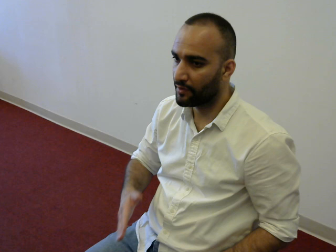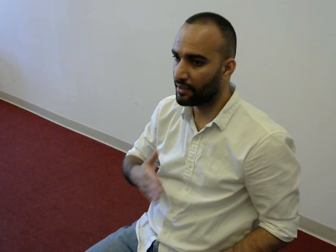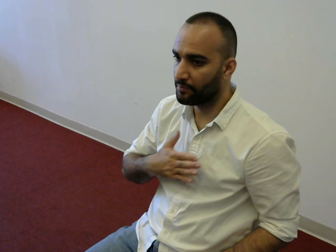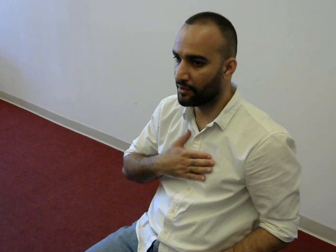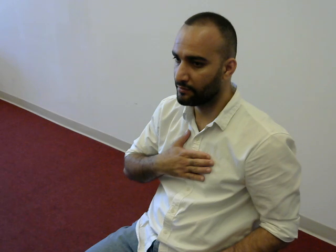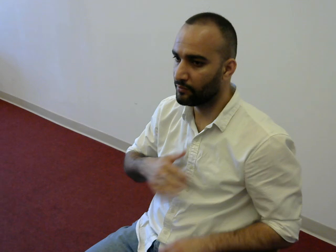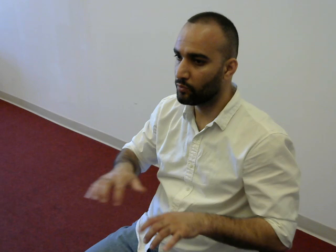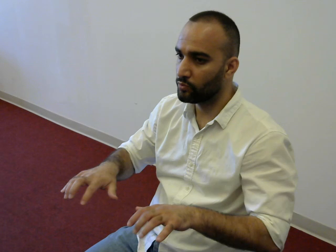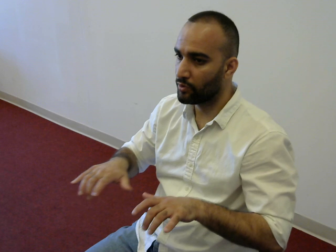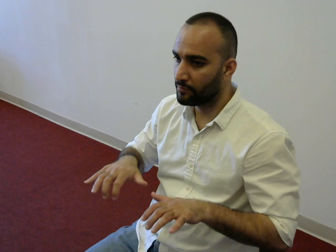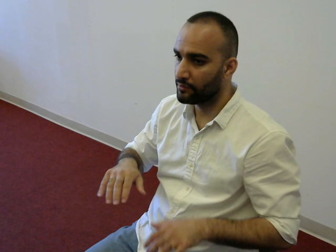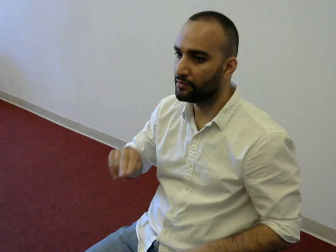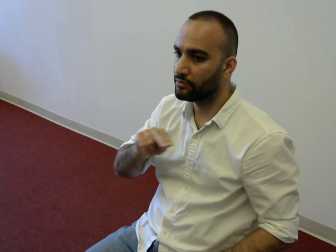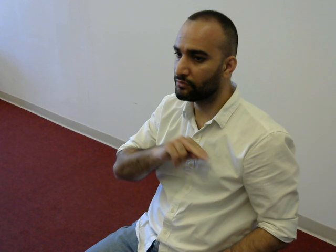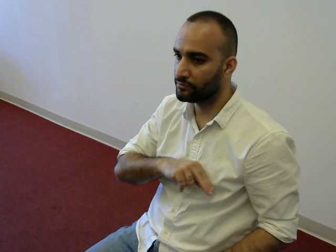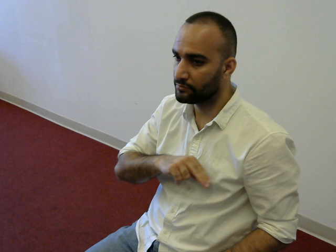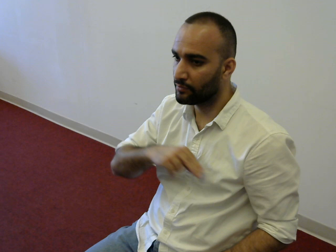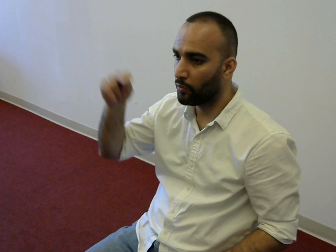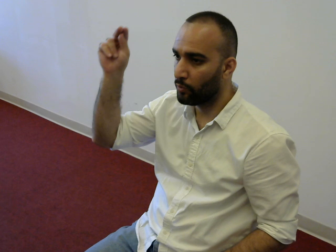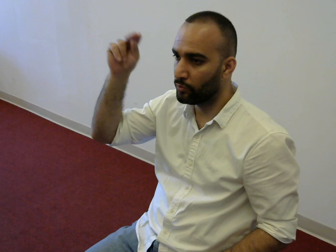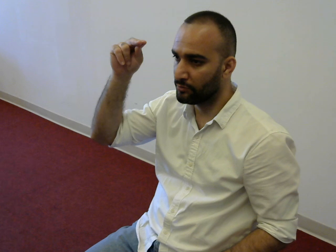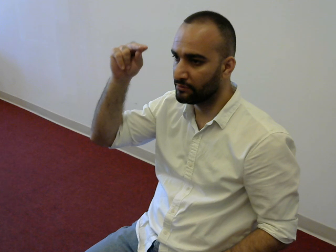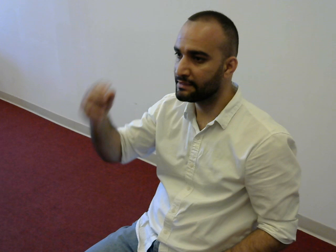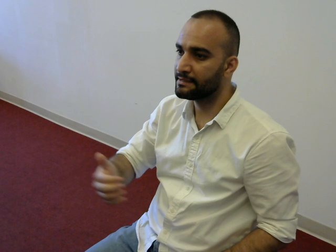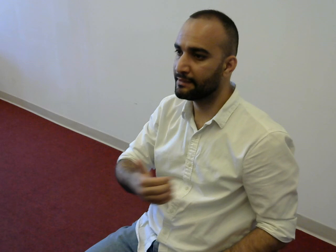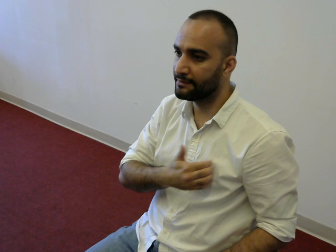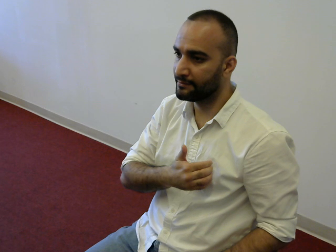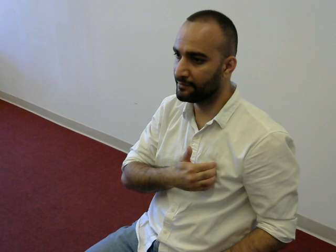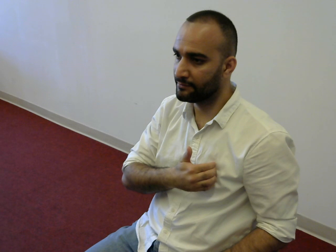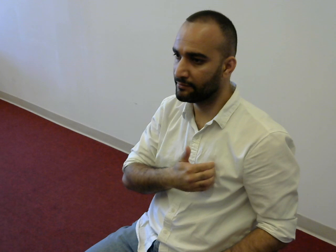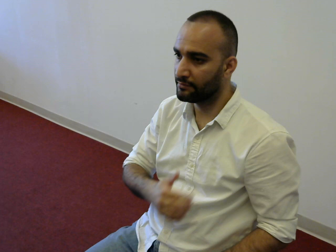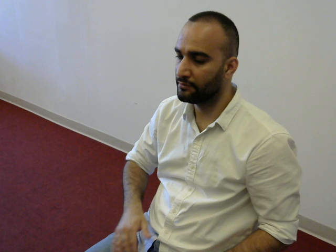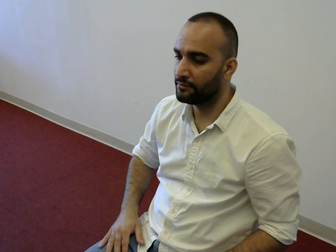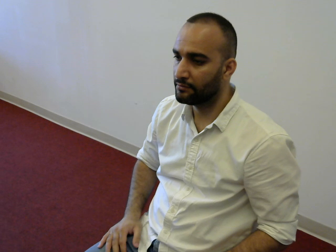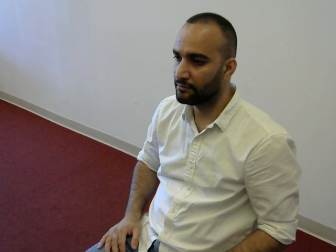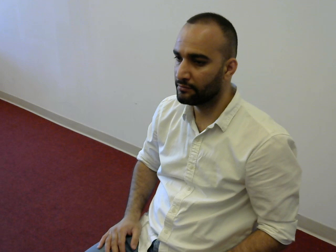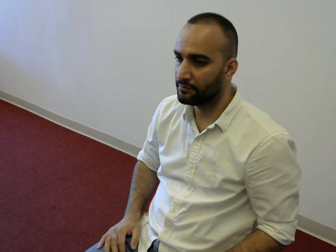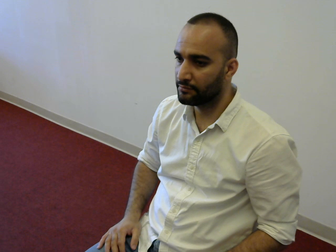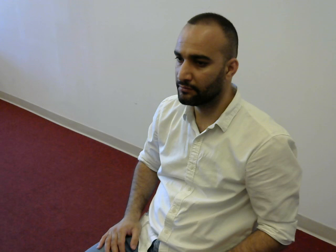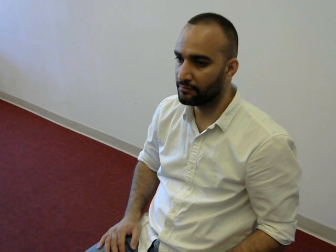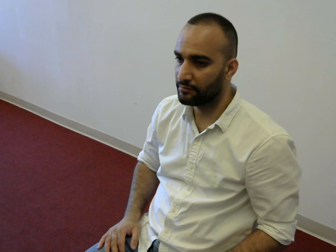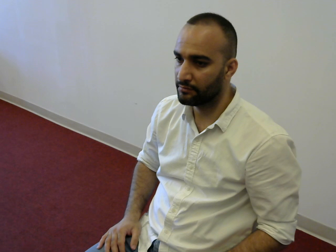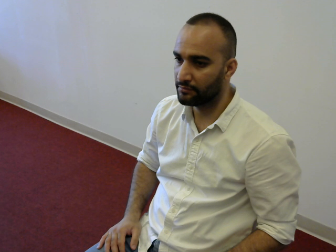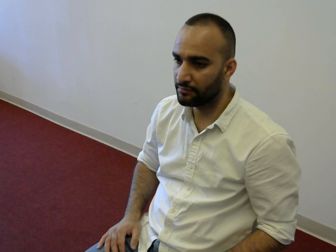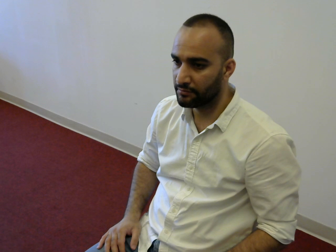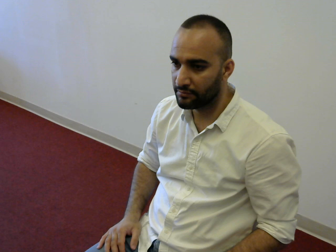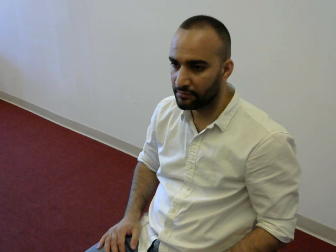Mən kompüterdə işləməyi öyrənmək istəyirəm